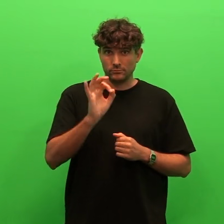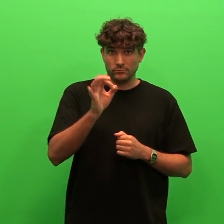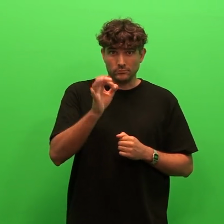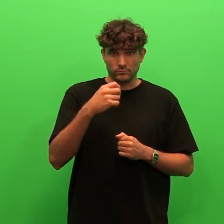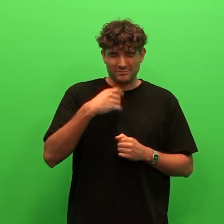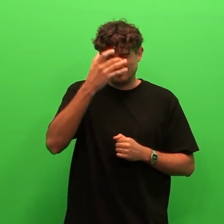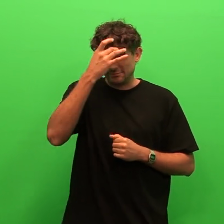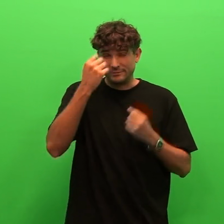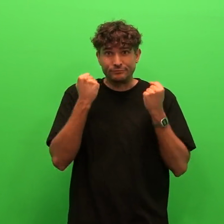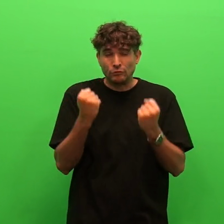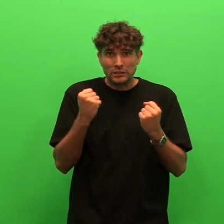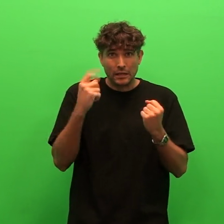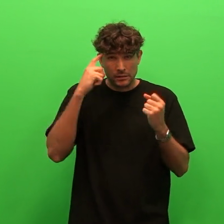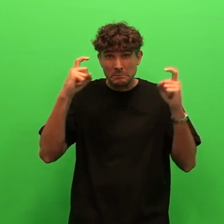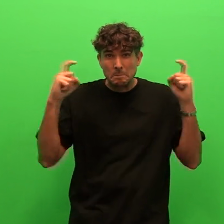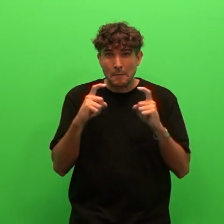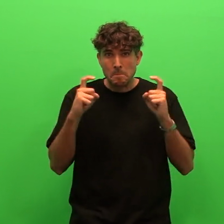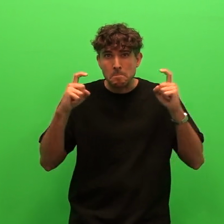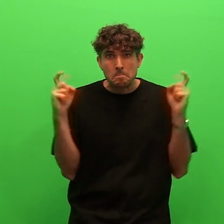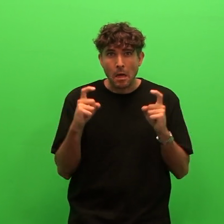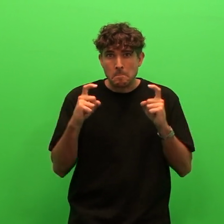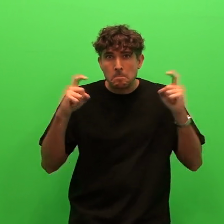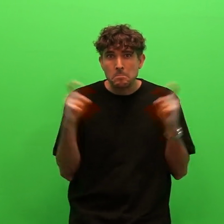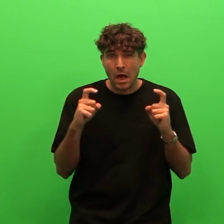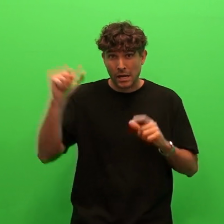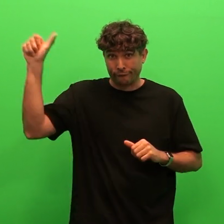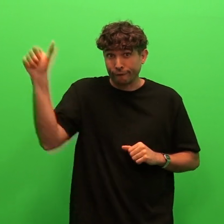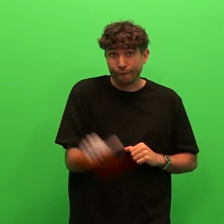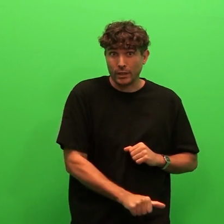Sí, em fa molt mal el cap, tinc migranya tot el dia.